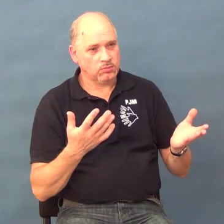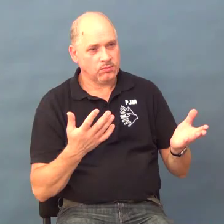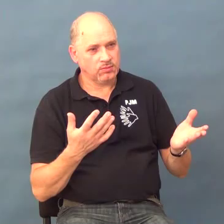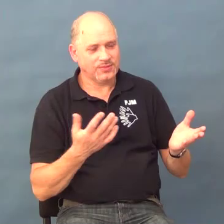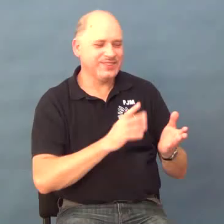Nie, nie.